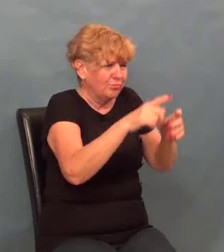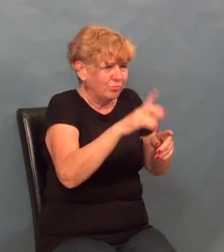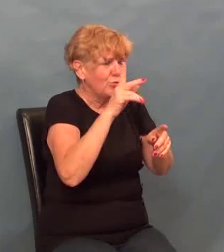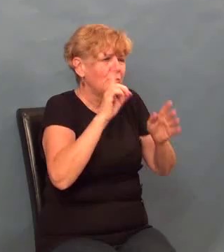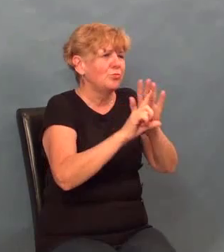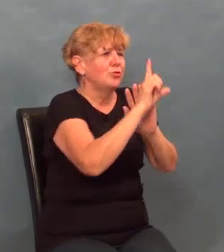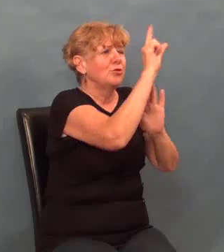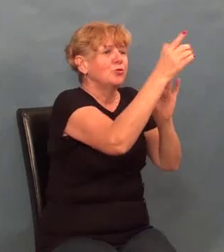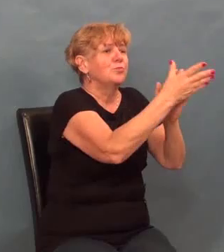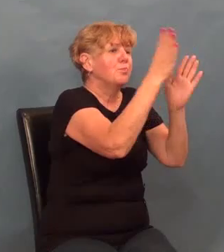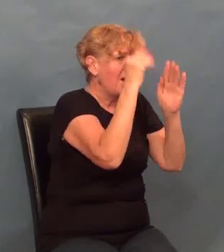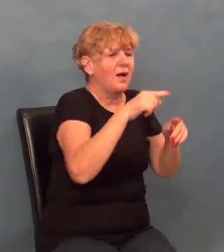Mężczyzna poszedł spać.